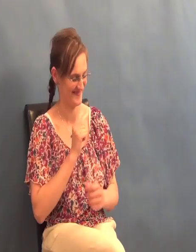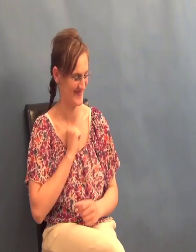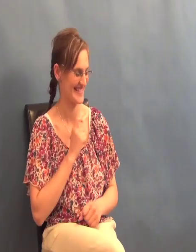Fajnie.